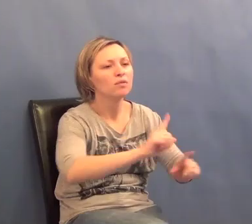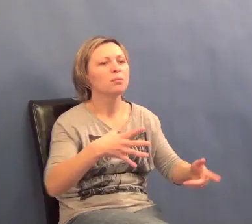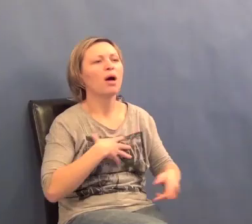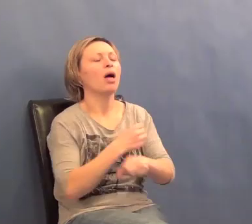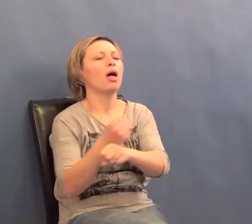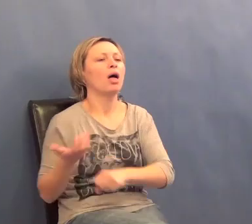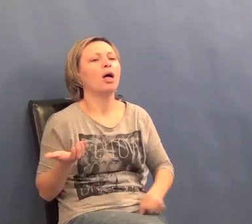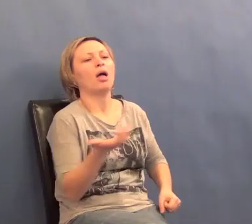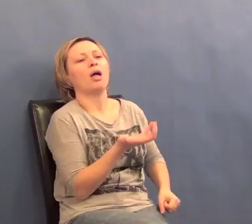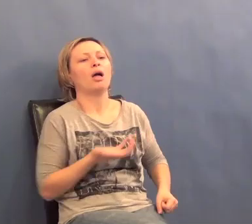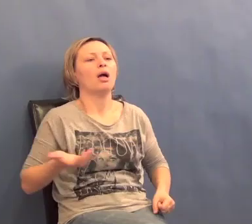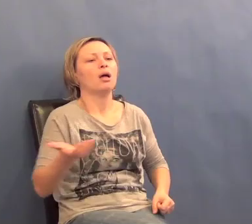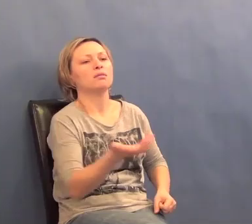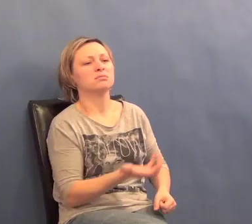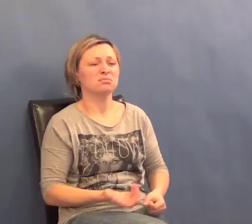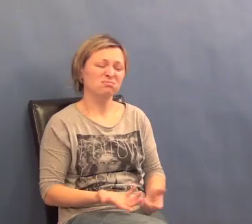Nic nie można zrobić, tylko trzymać go na rękach.